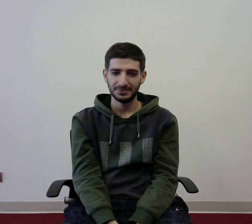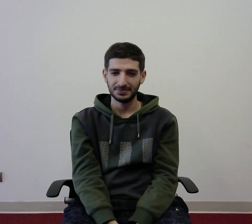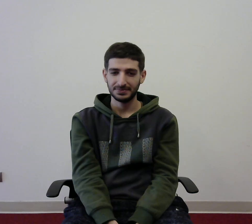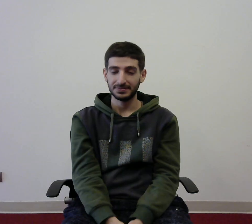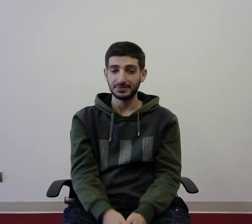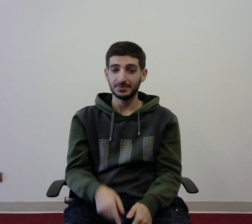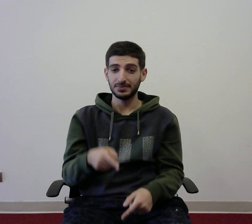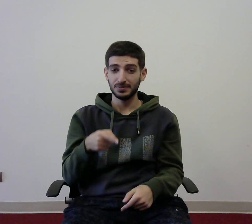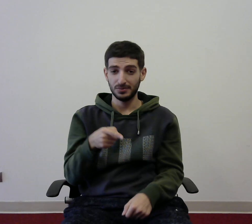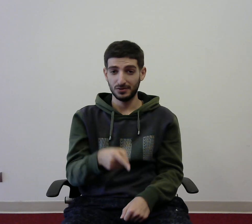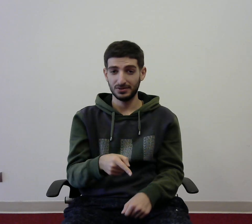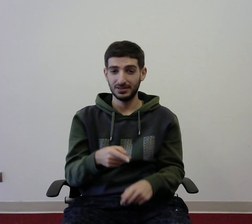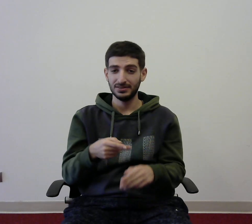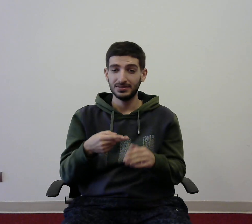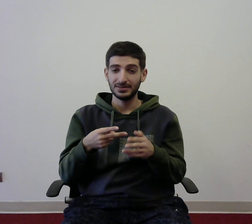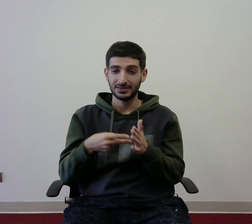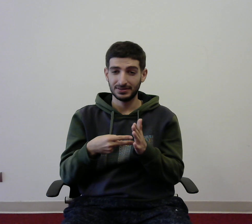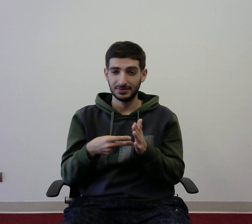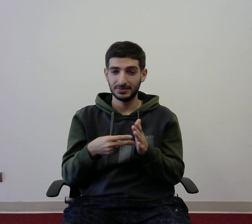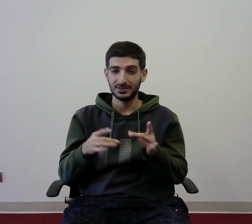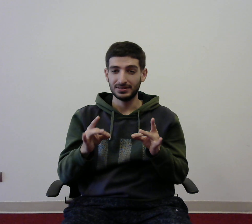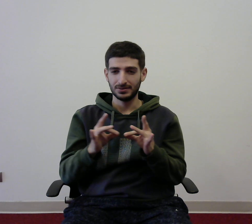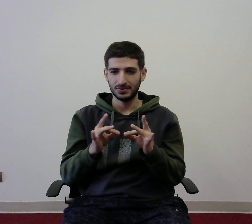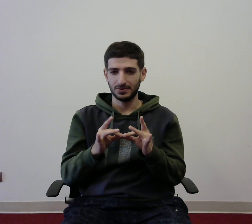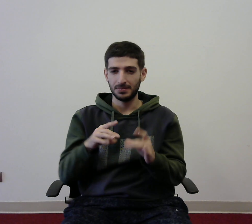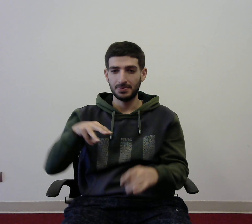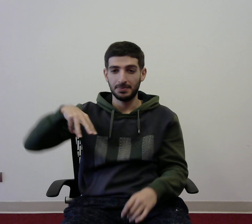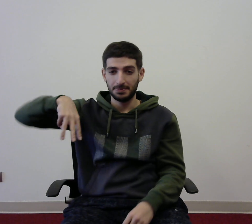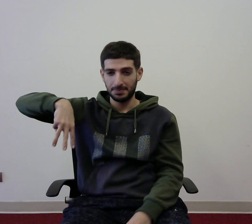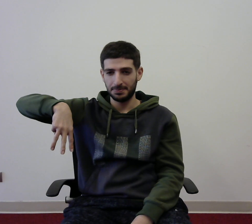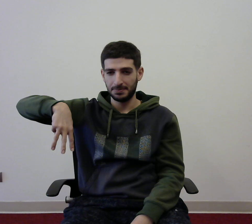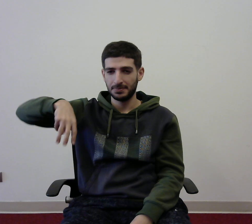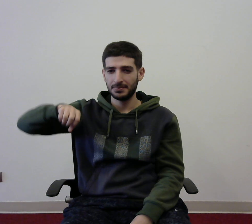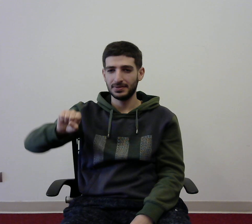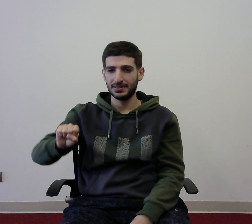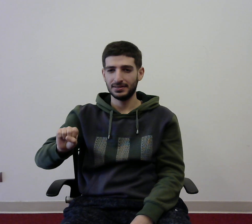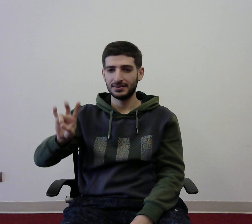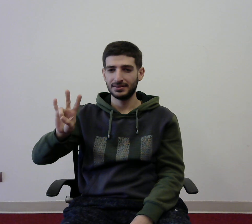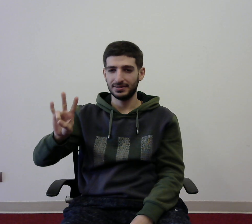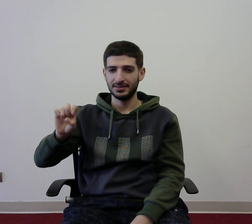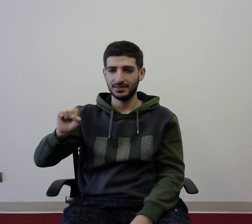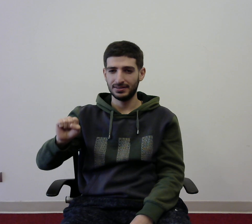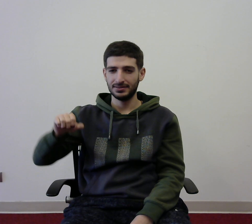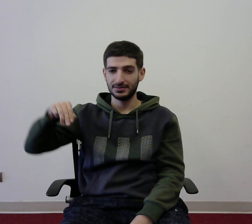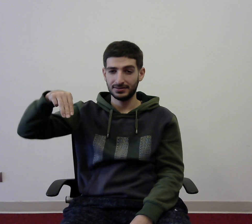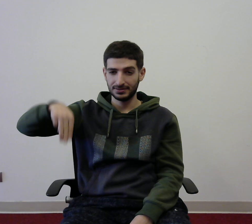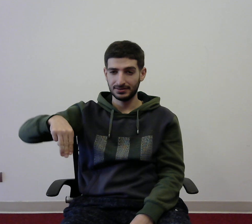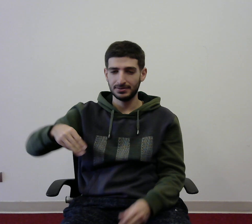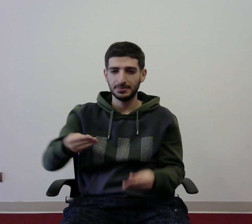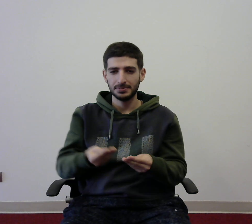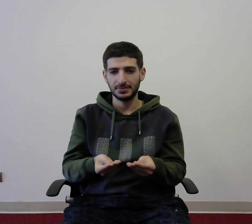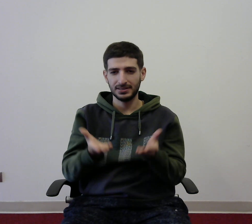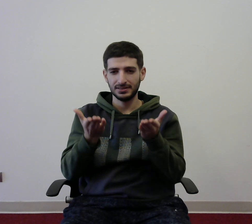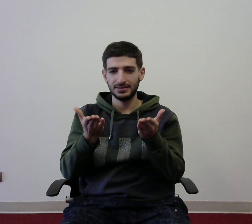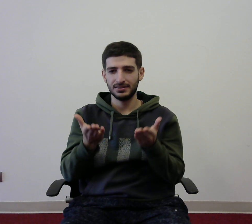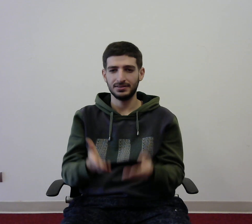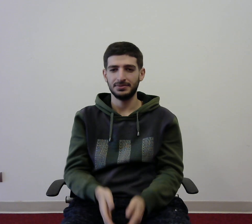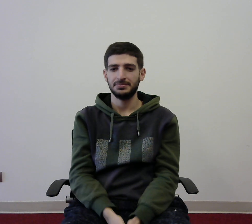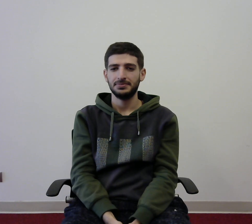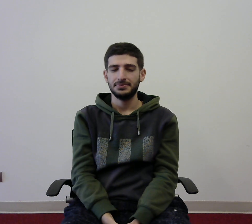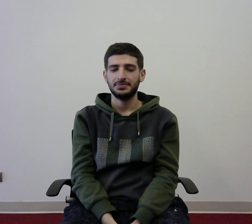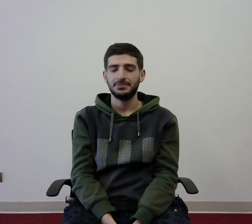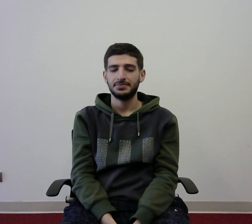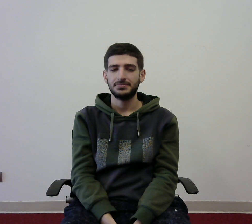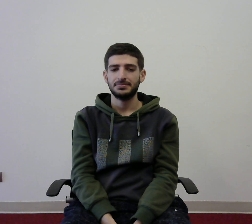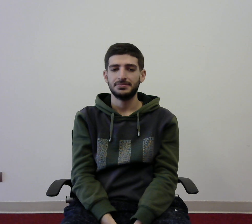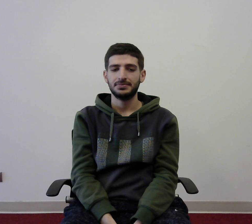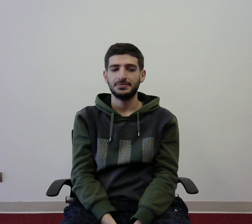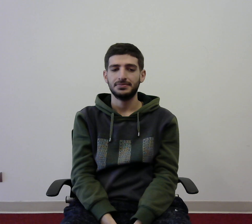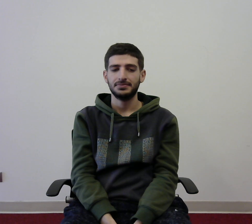Bunun qiyməti 10 manat qalxıb